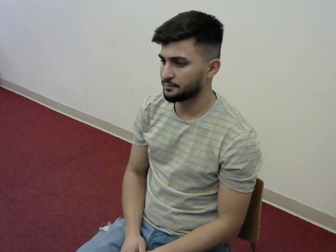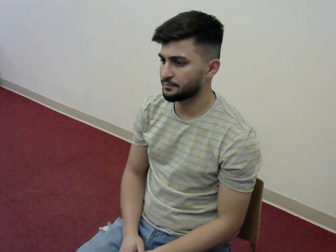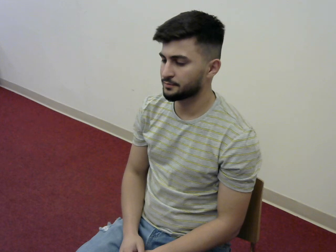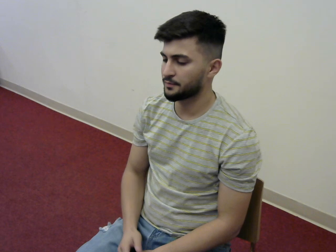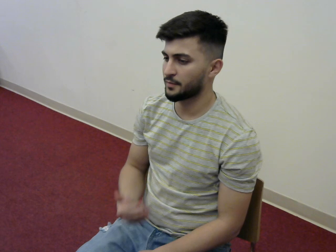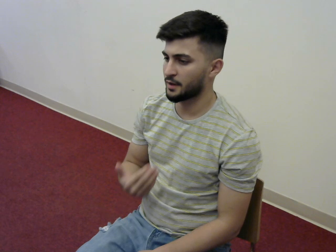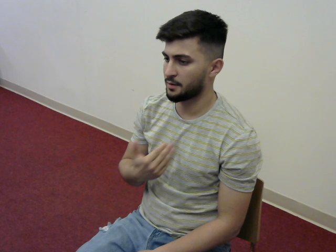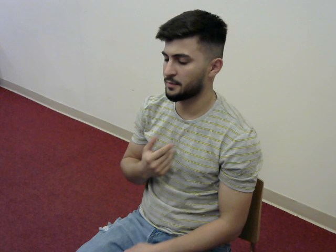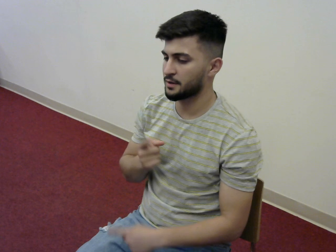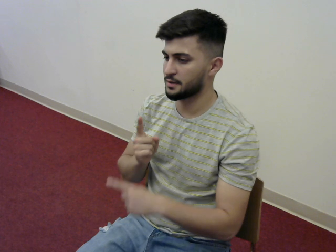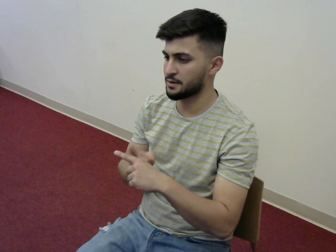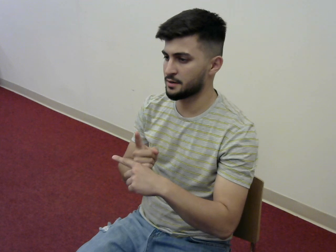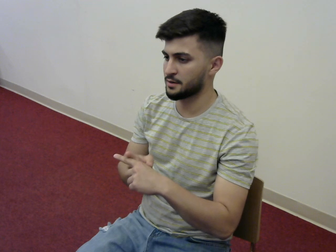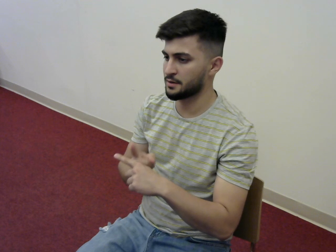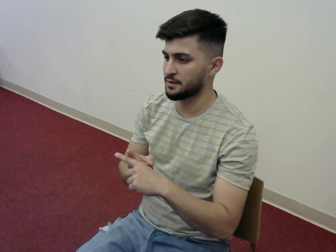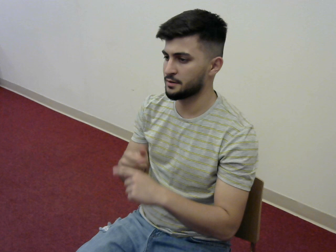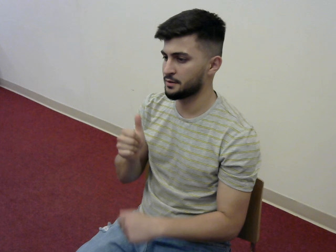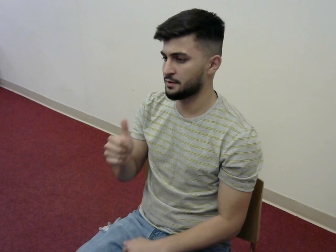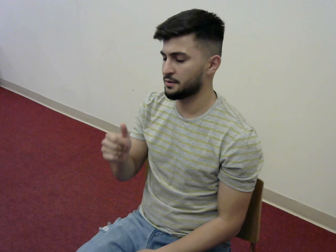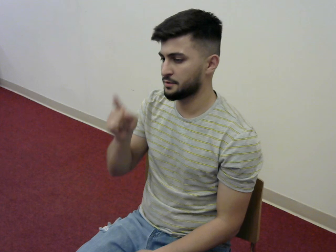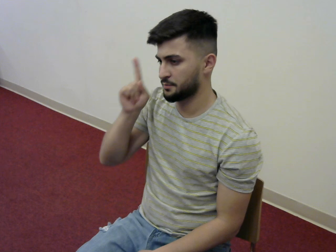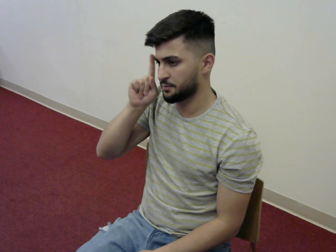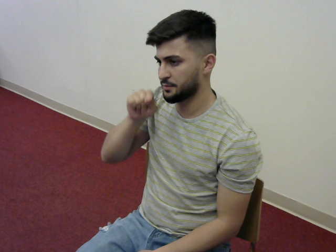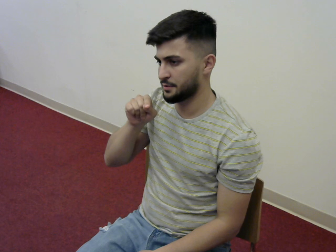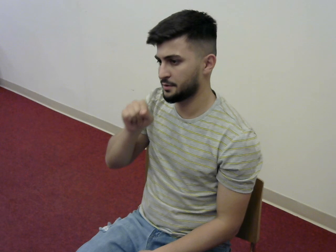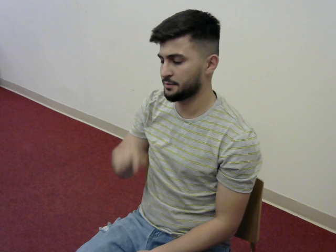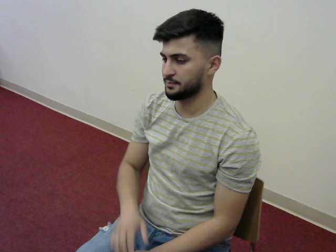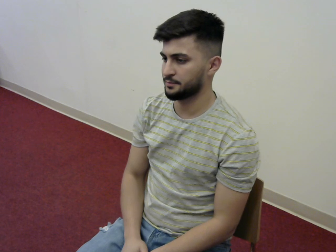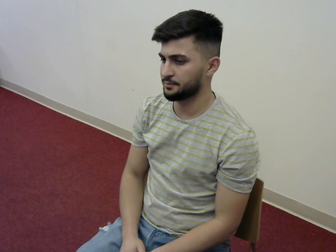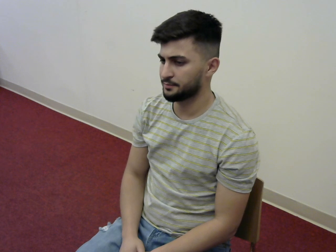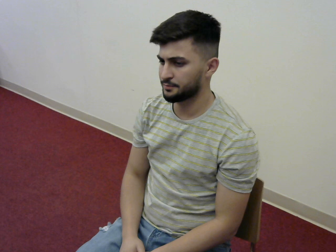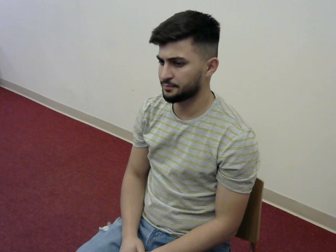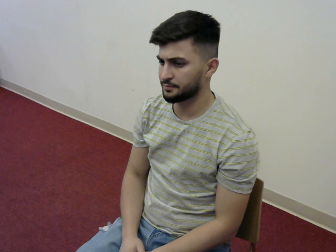Mən riyaziyyatı yaxşı bilirəm